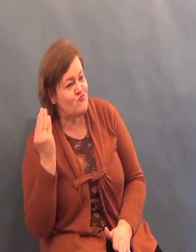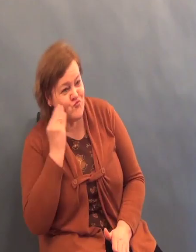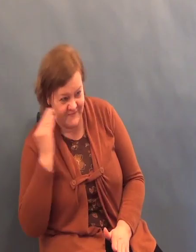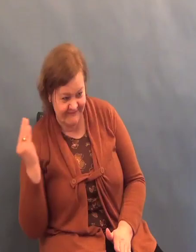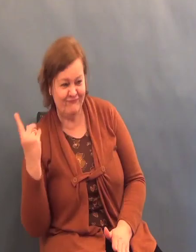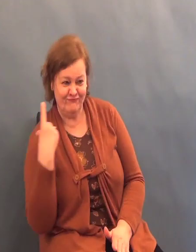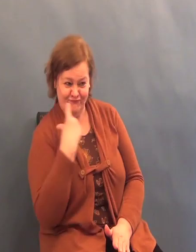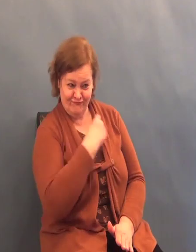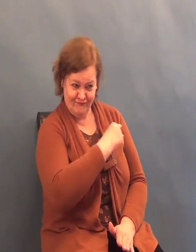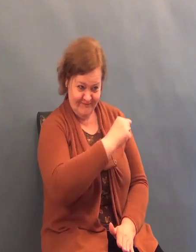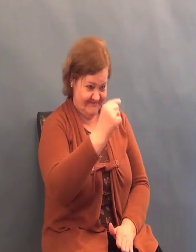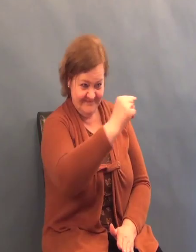Dziewczynka idzie.